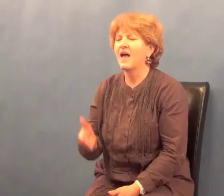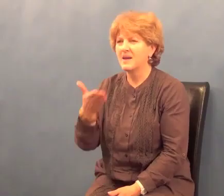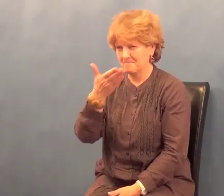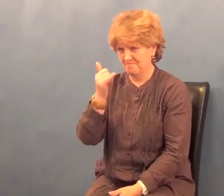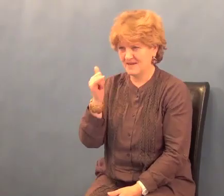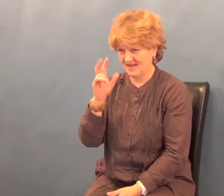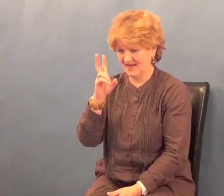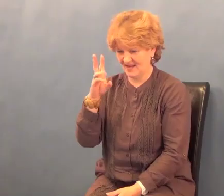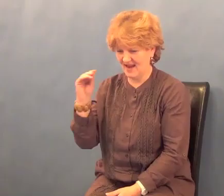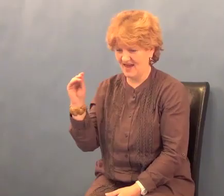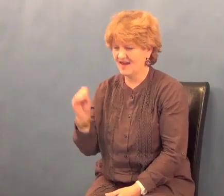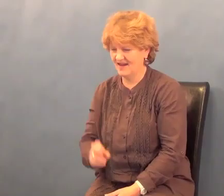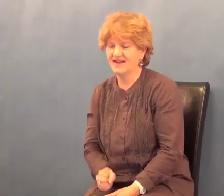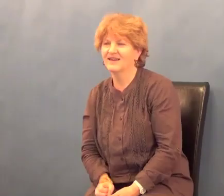Mike.